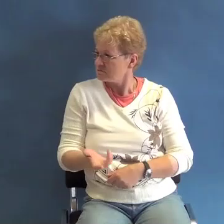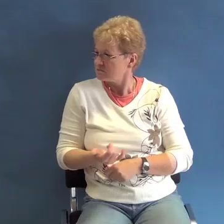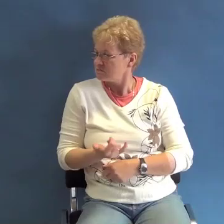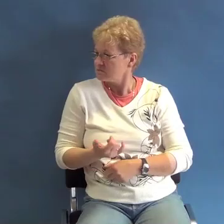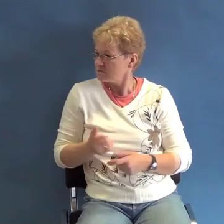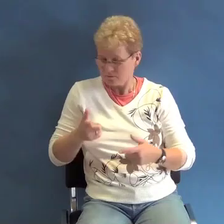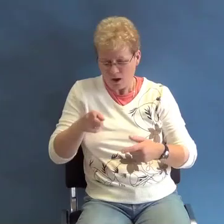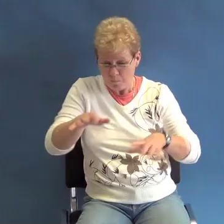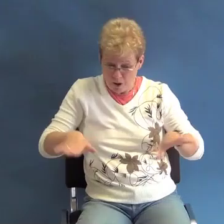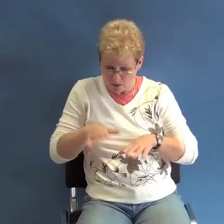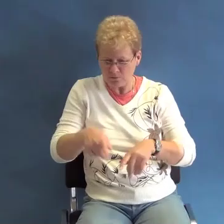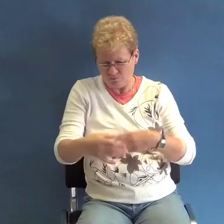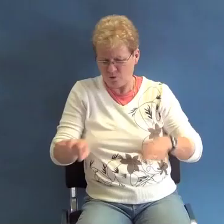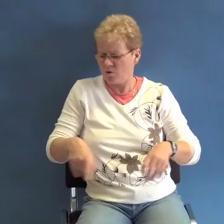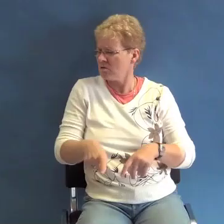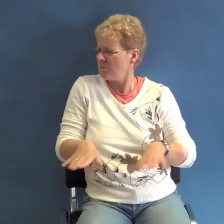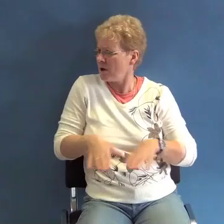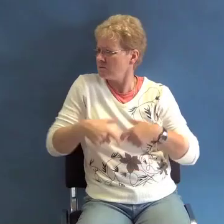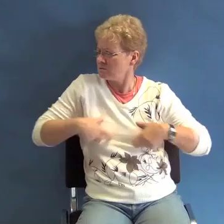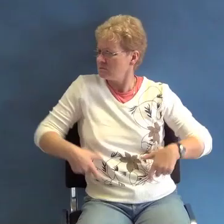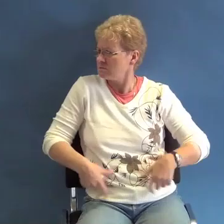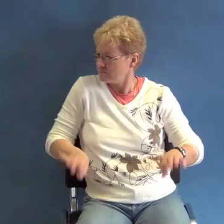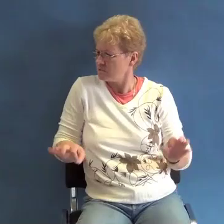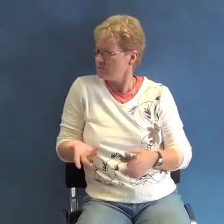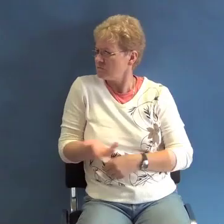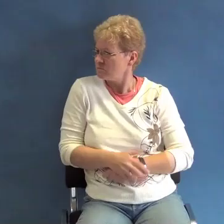Na basenie można chodzić w kostiumie kąpielowym.